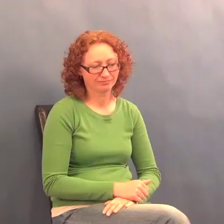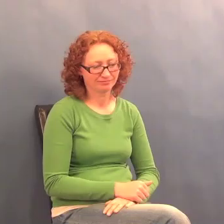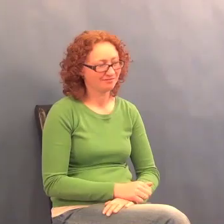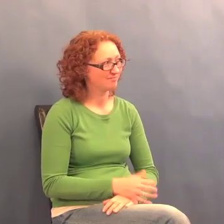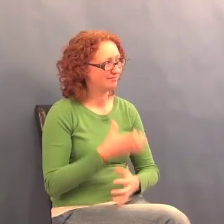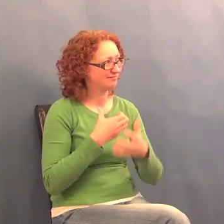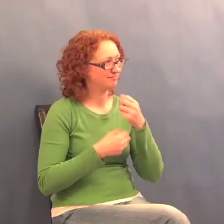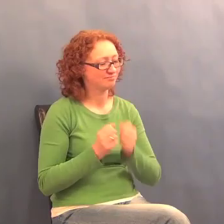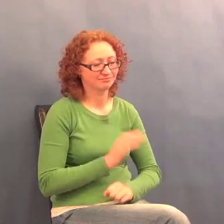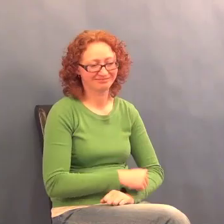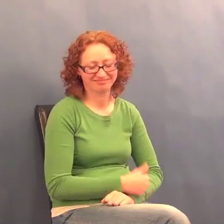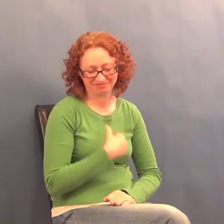Zapomniałam o wspinaniu.